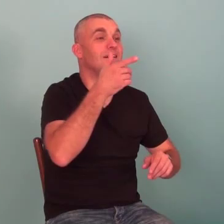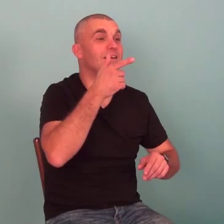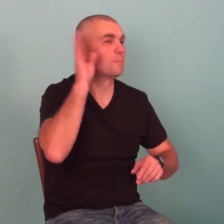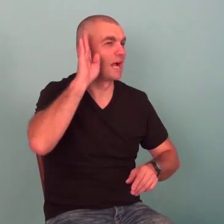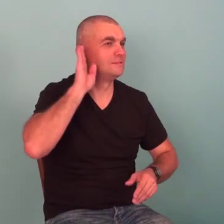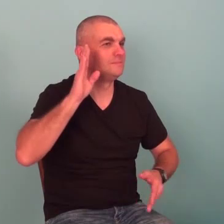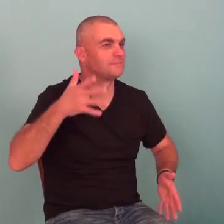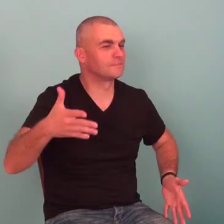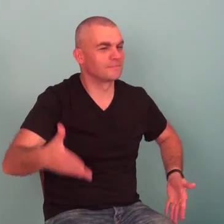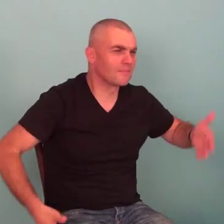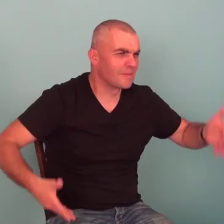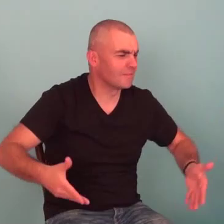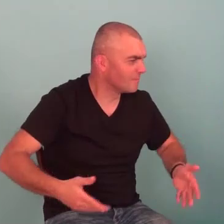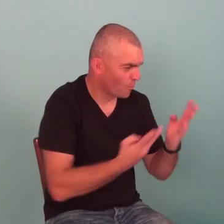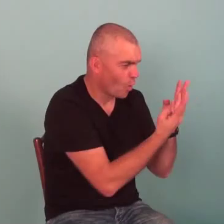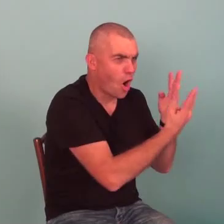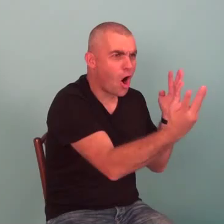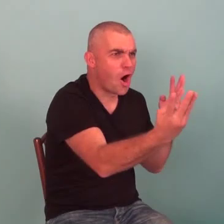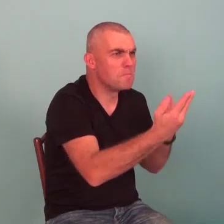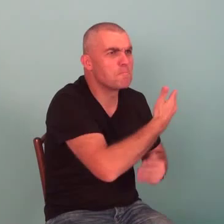Miś idzie wzdłuż płotu.